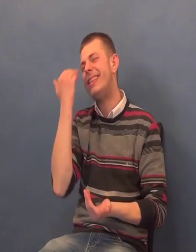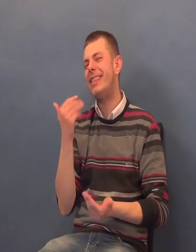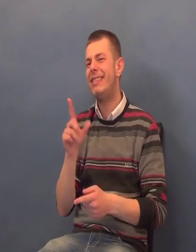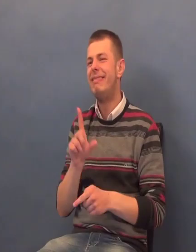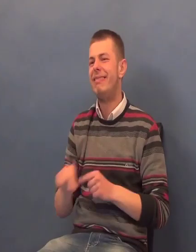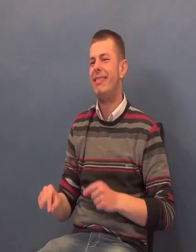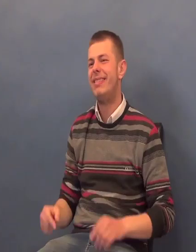Taki psikus.